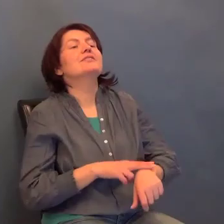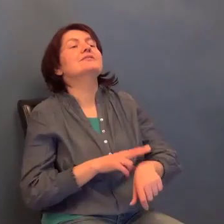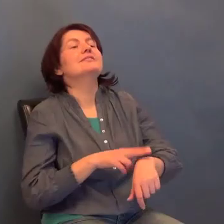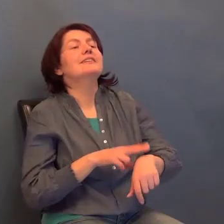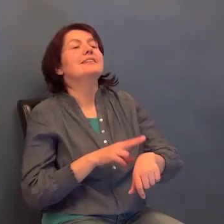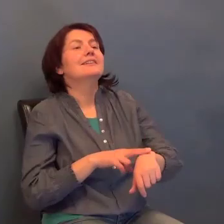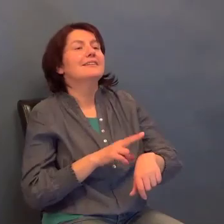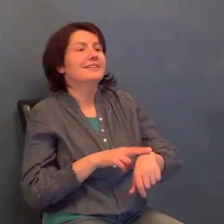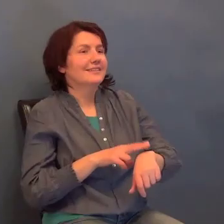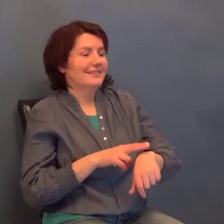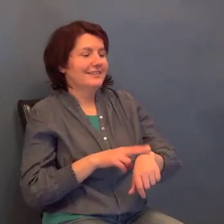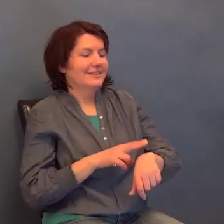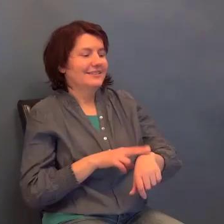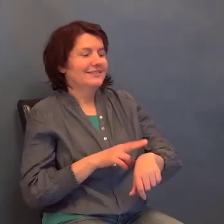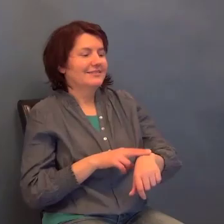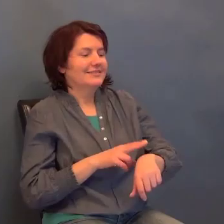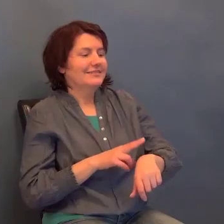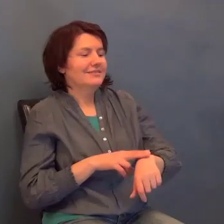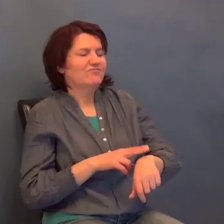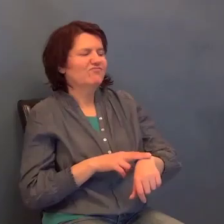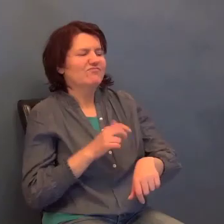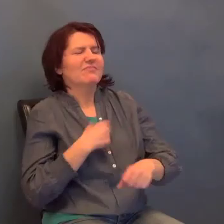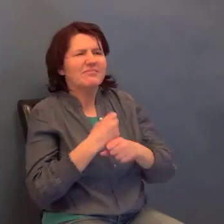Która godzina?